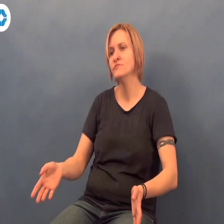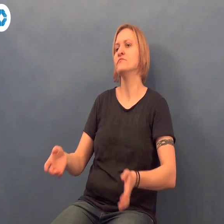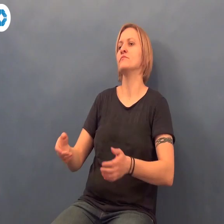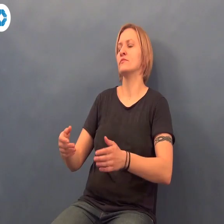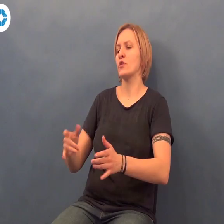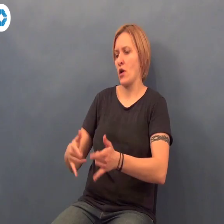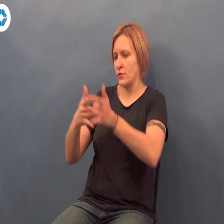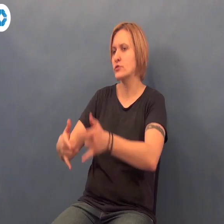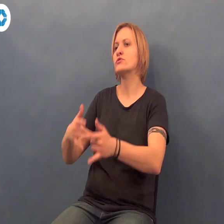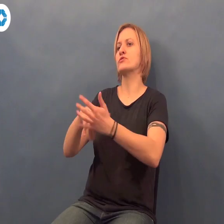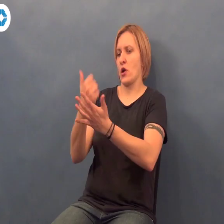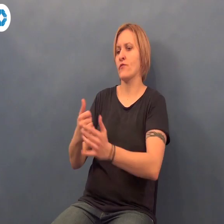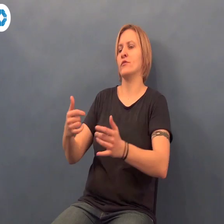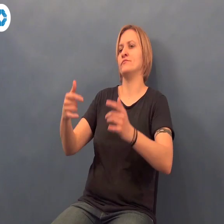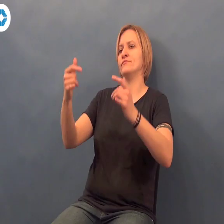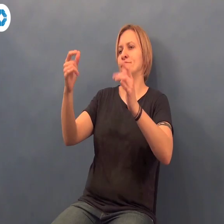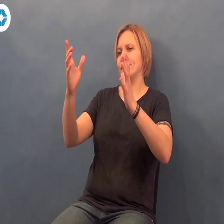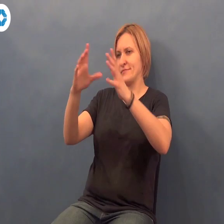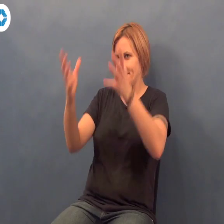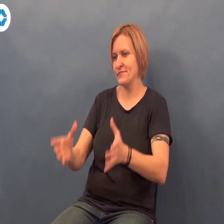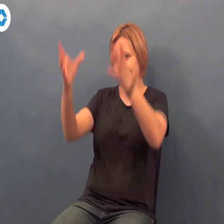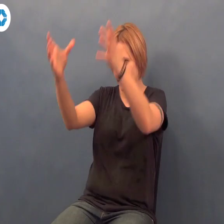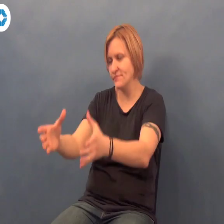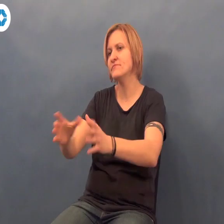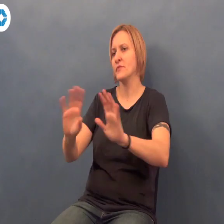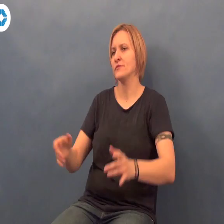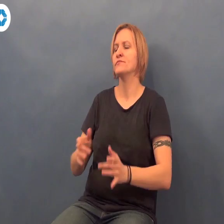Chłopiec stawia rower i jeszcze raz stawia pojemnik na rower.